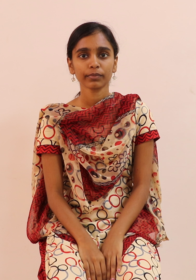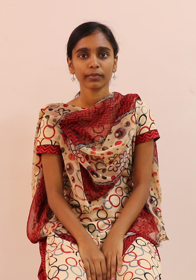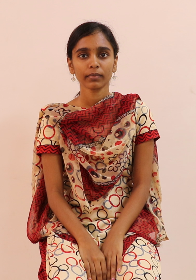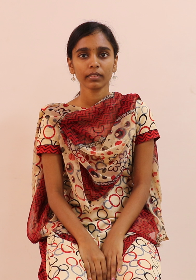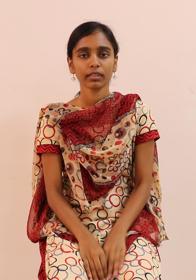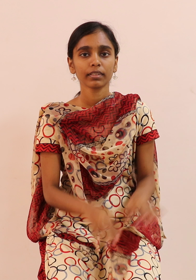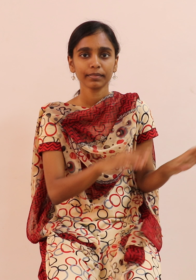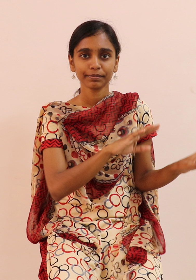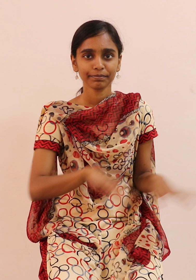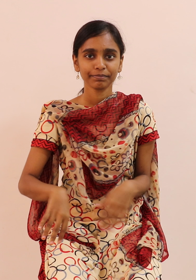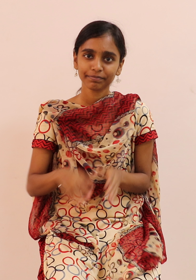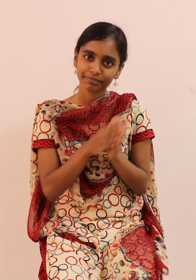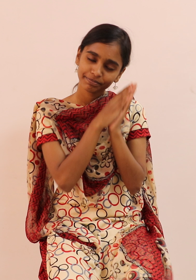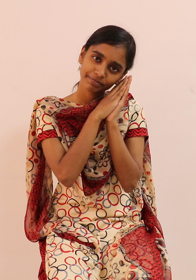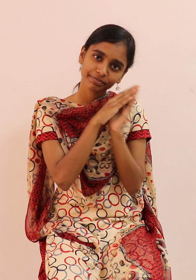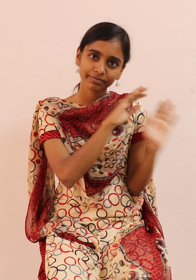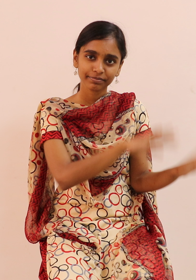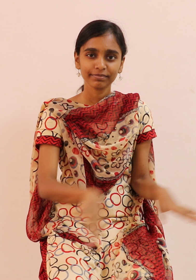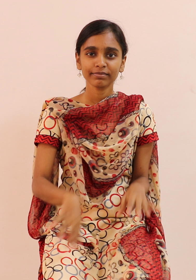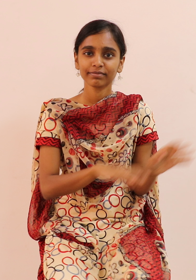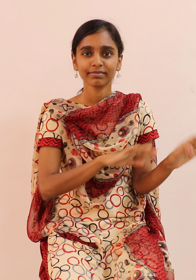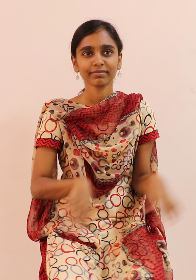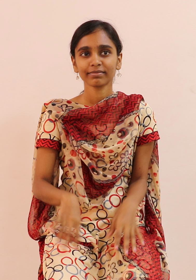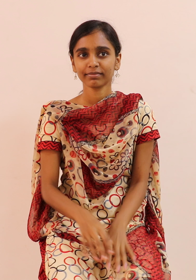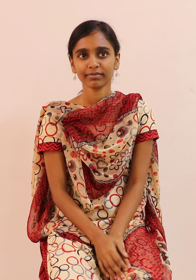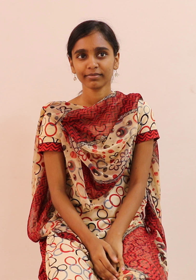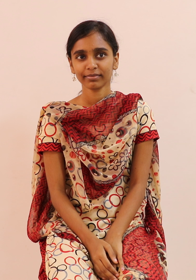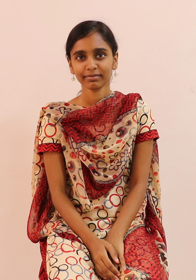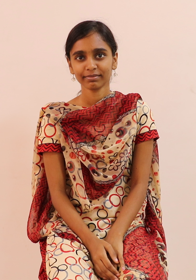prepare the bed